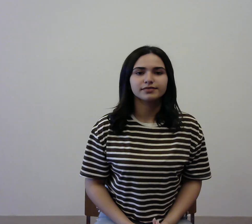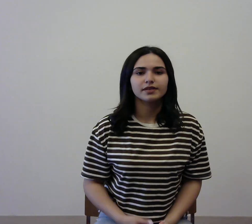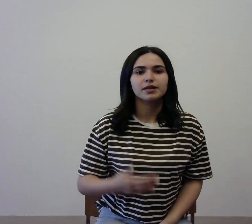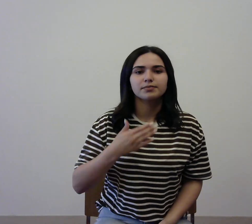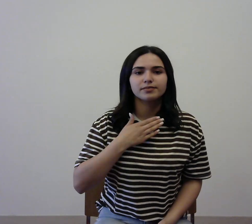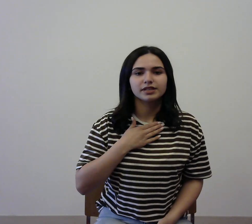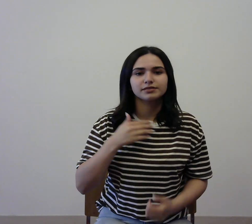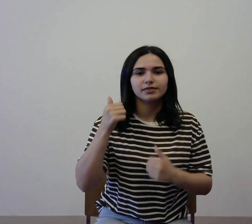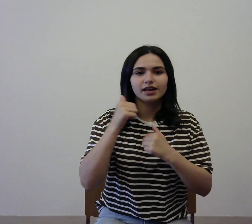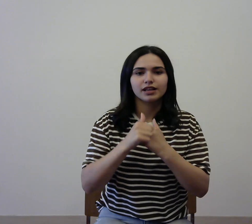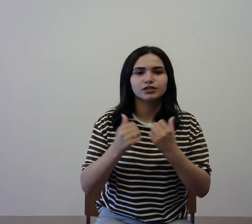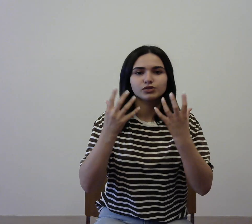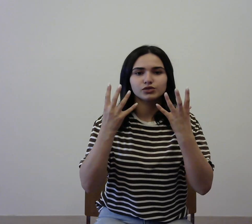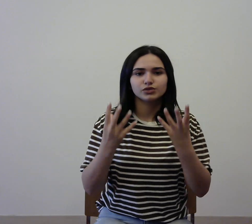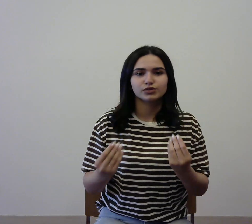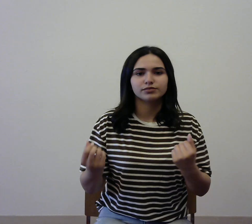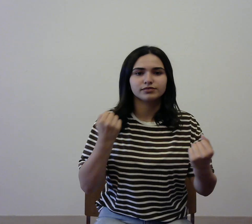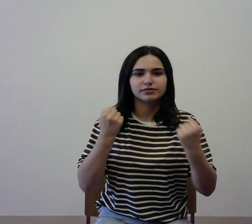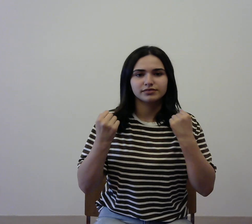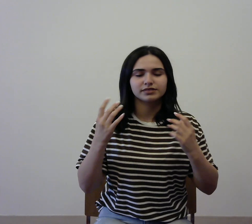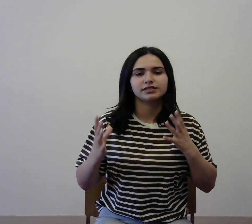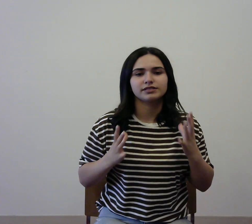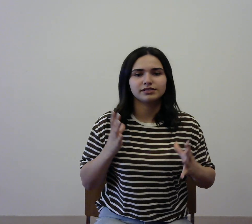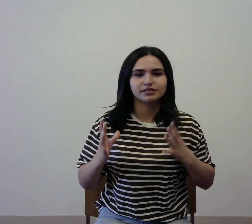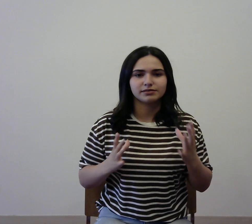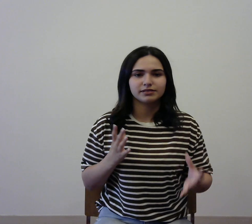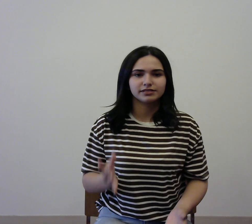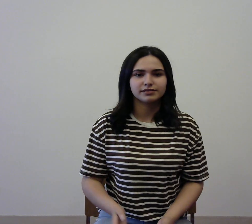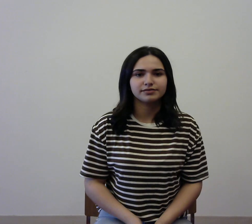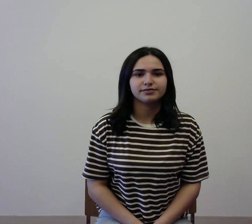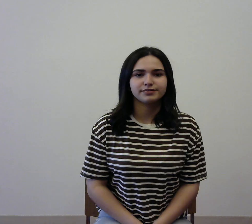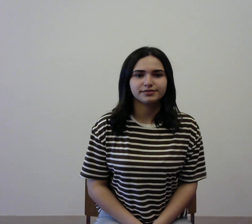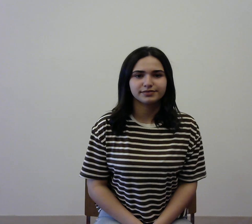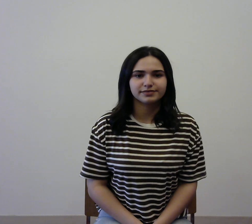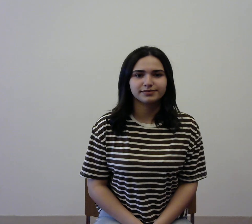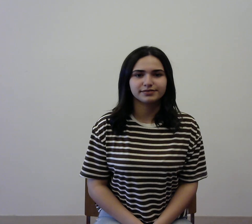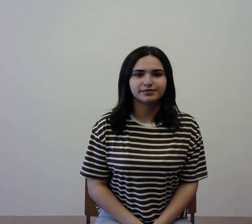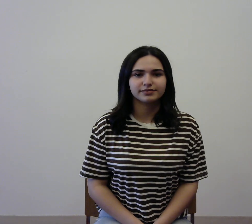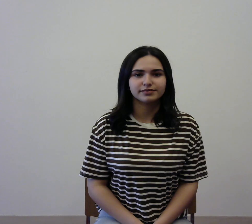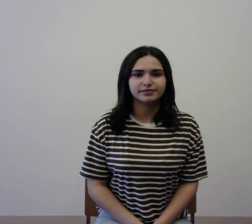Mən hər gün idman edirəm